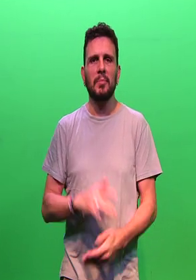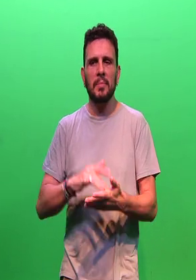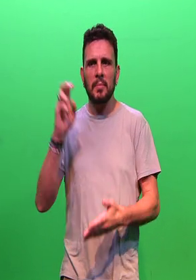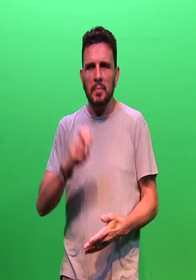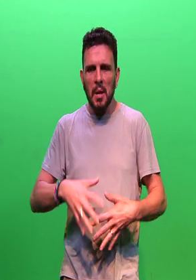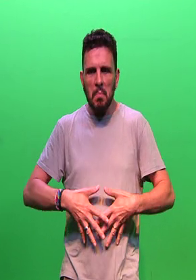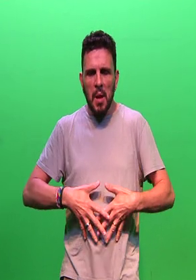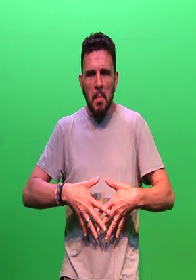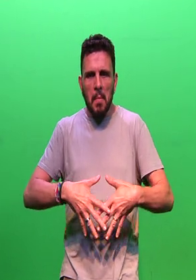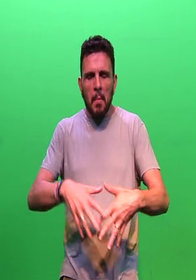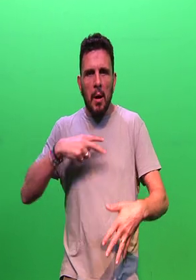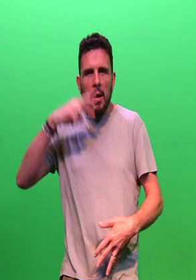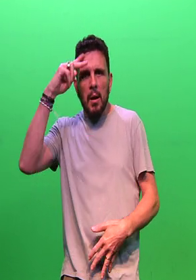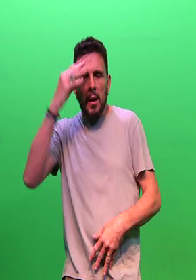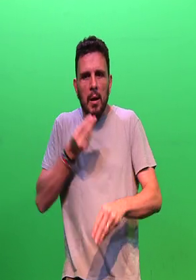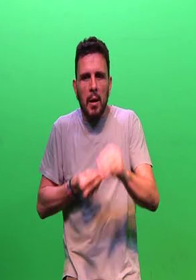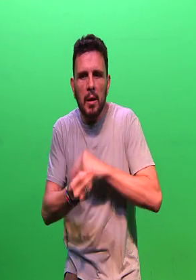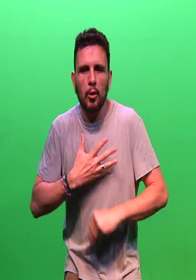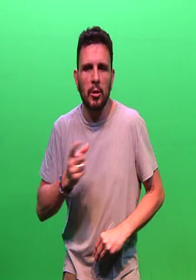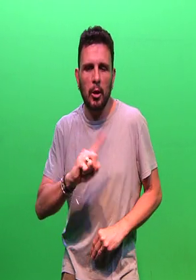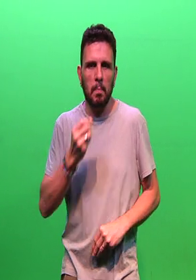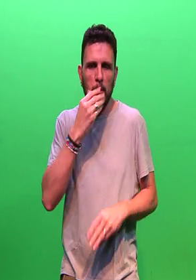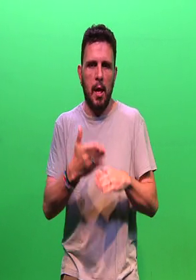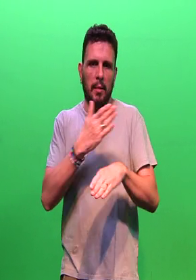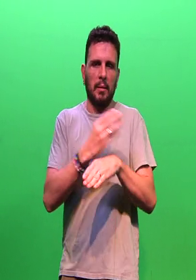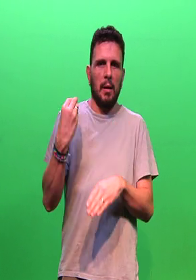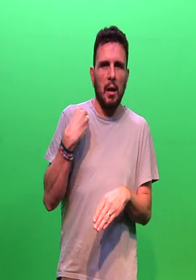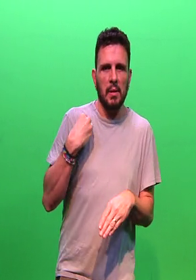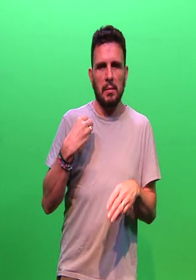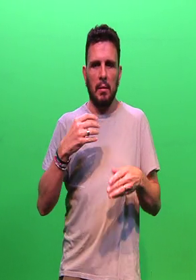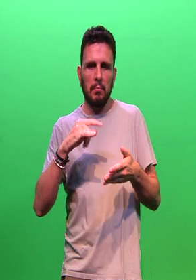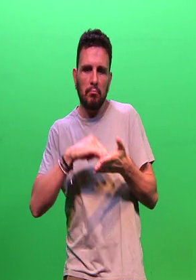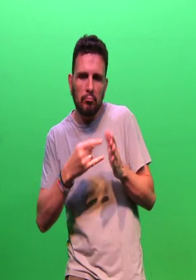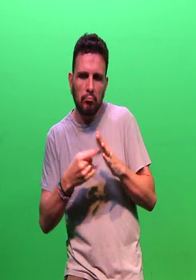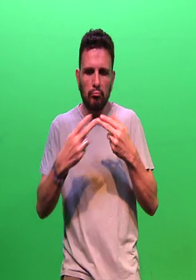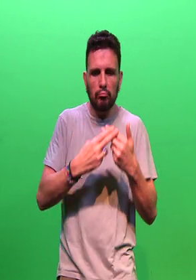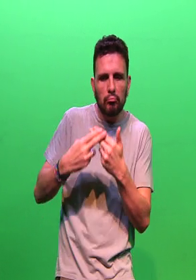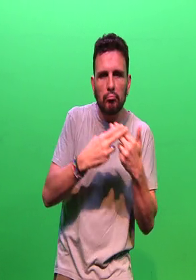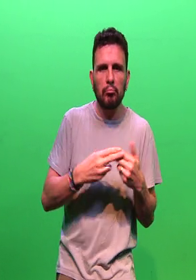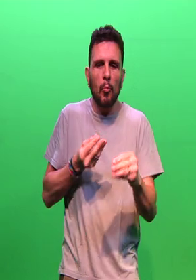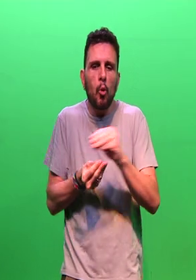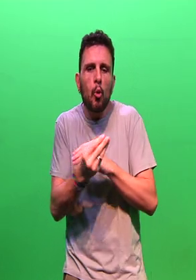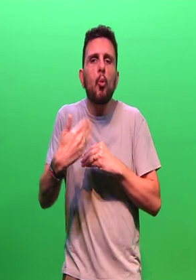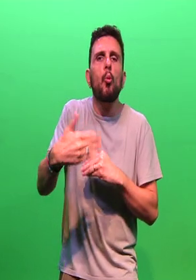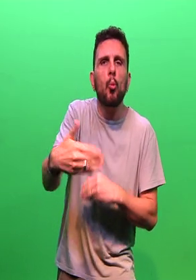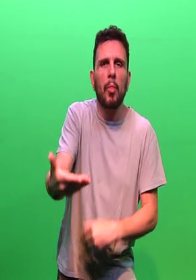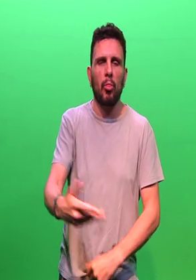Vinc perquè la panxa m'ha crescut molt i no vull que el nadó neixi ja, és millor que abans em digueu quina planificació he de fer pel que fa a revisions i quan naixerà.